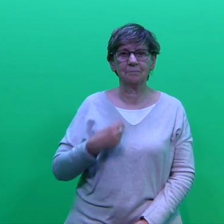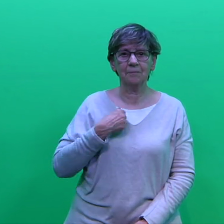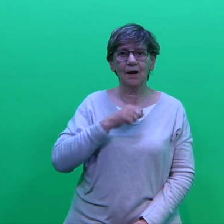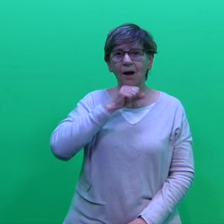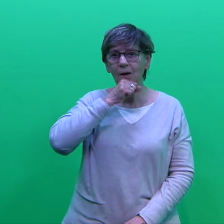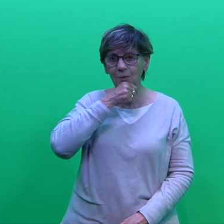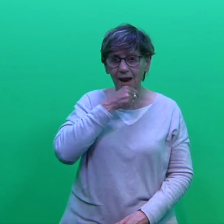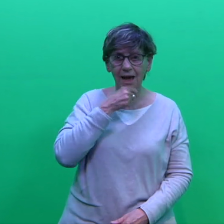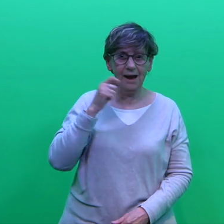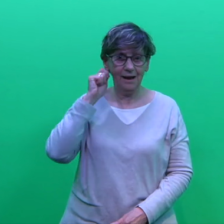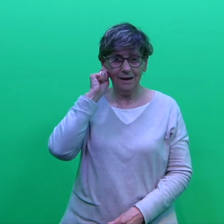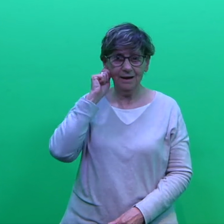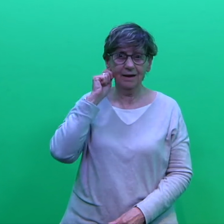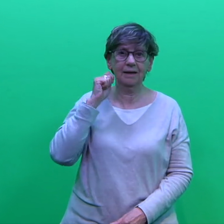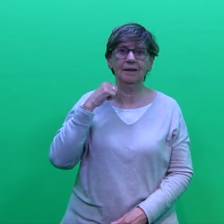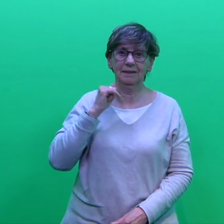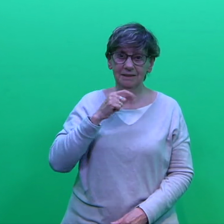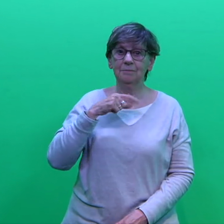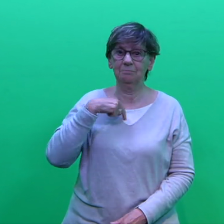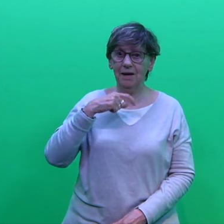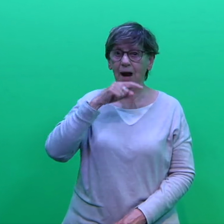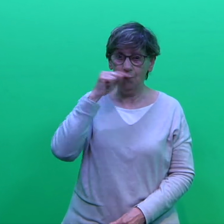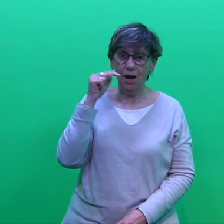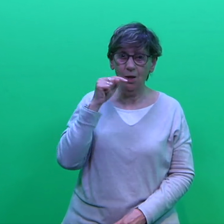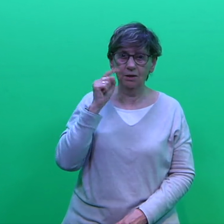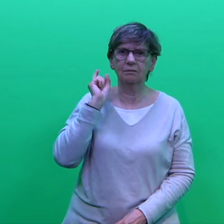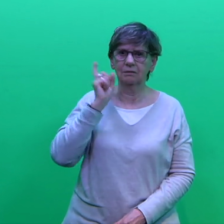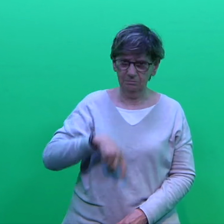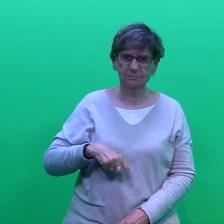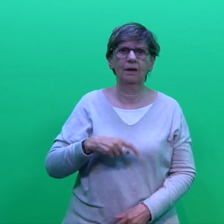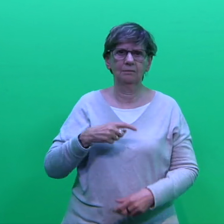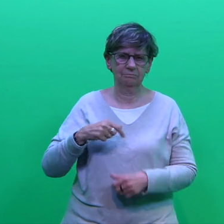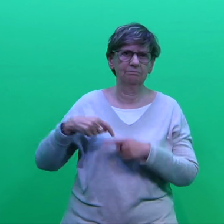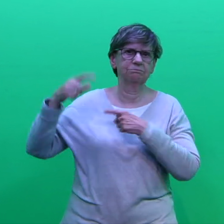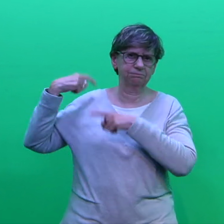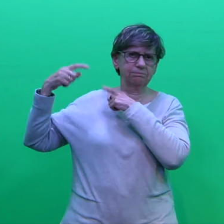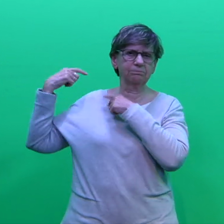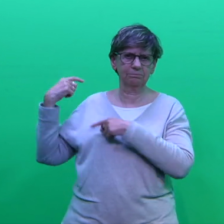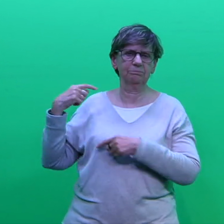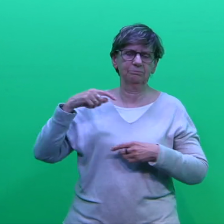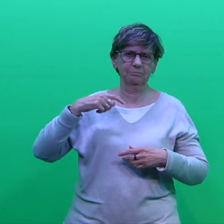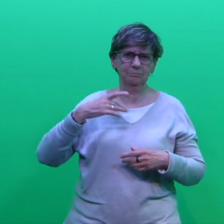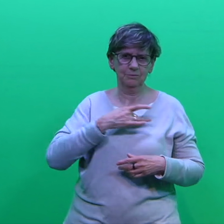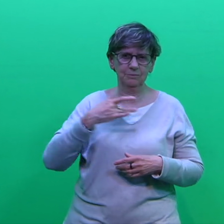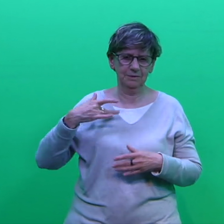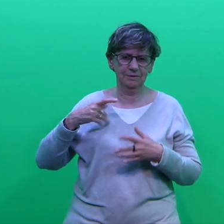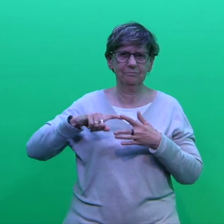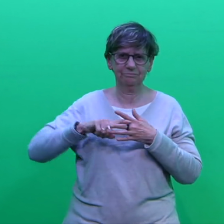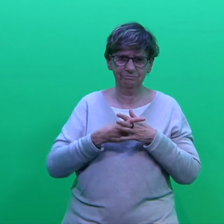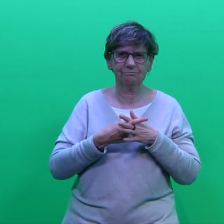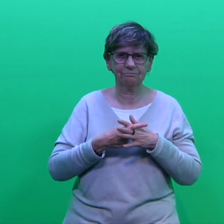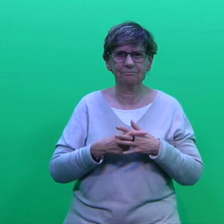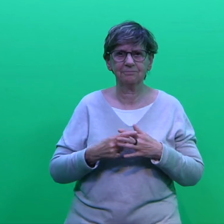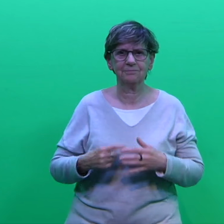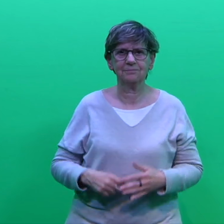La meva àvia i el meu avi també tenien tuberculosi, tinc antecedents familiars.